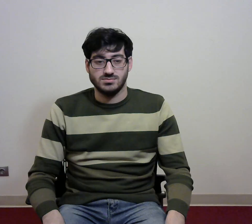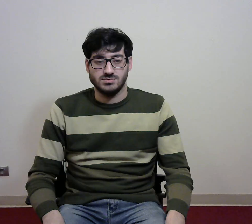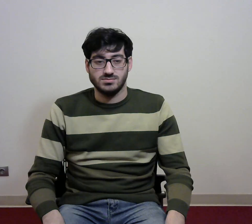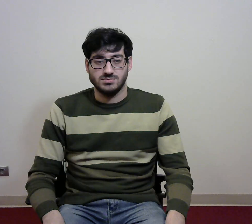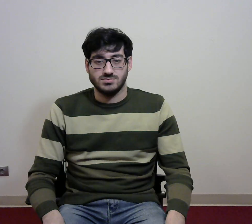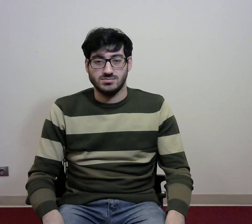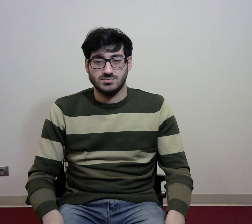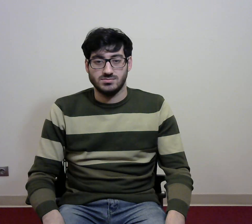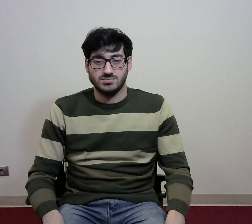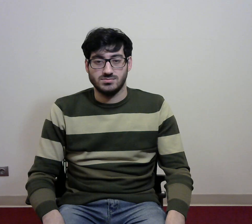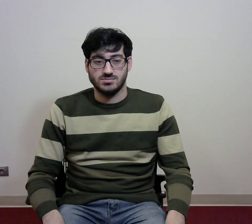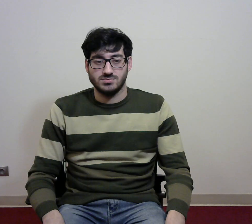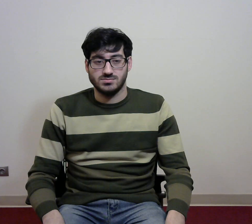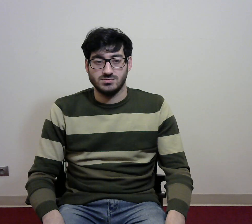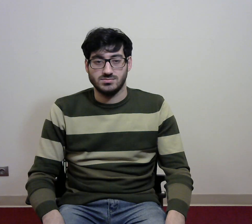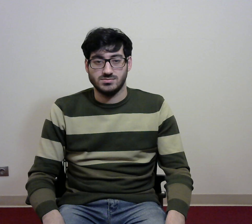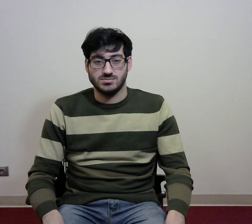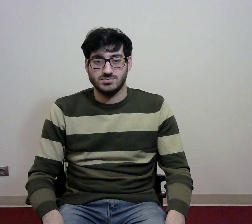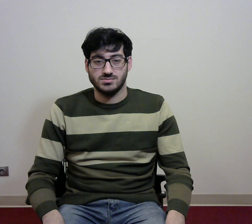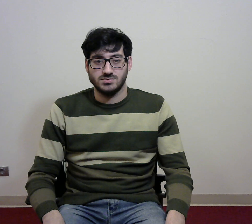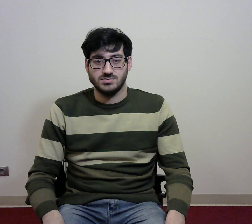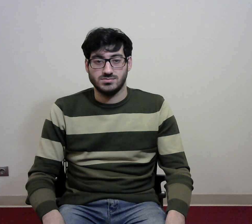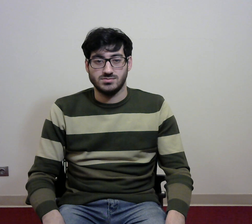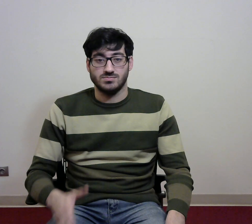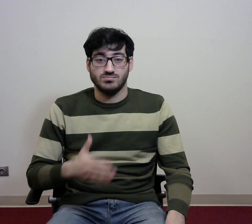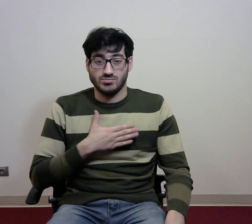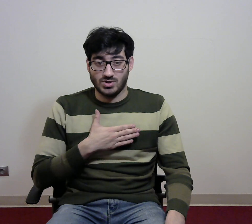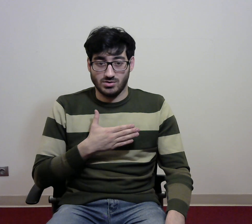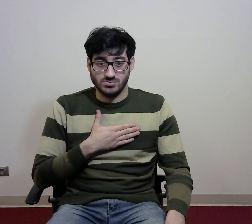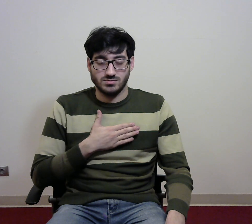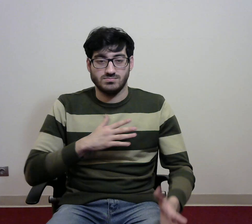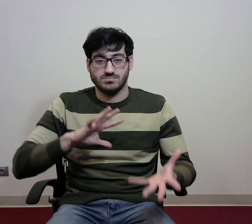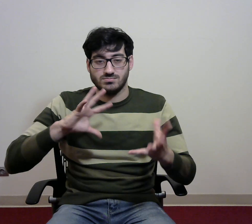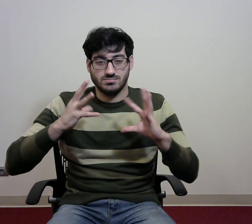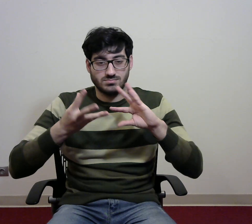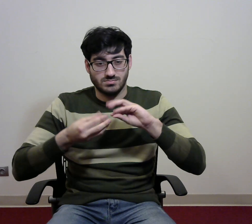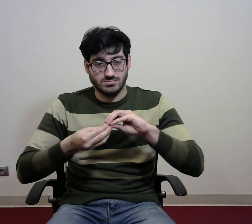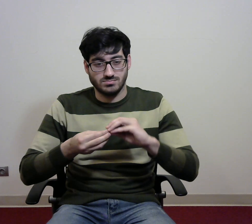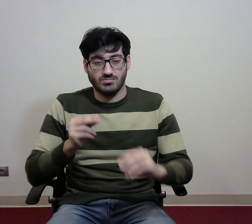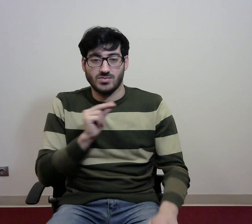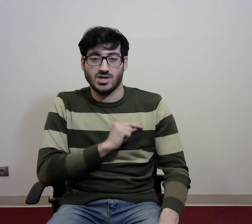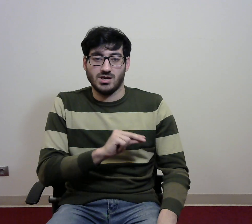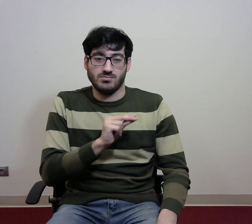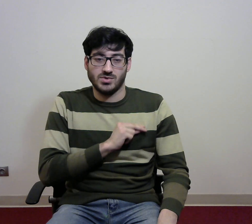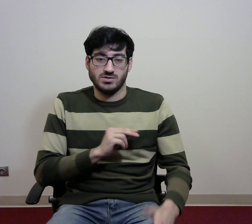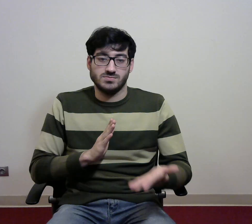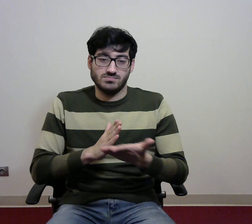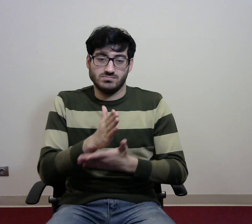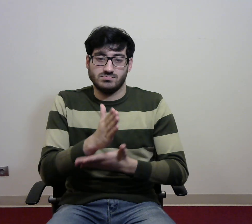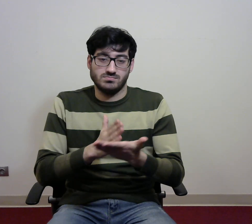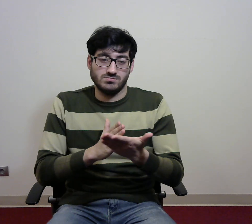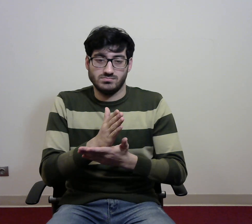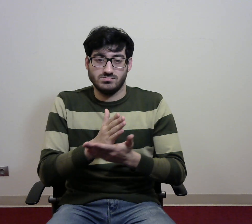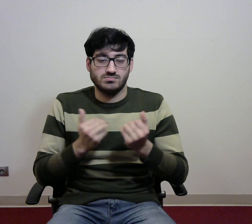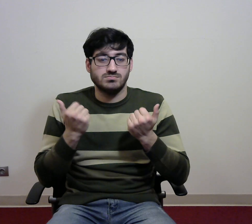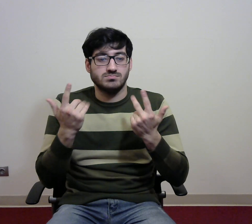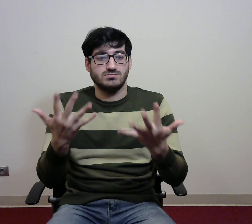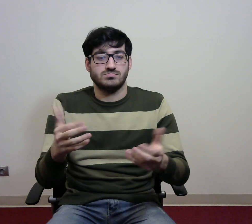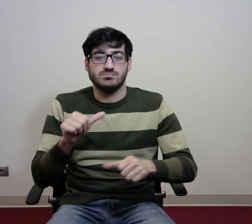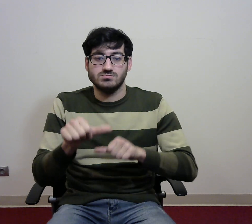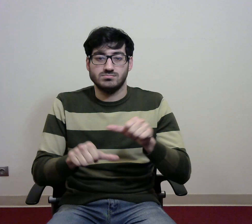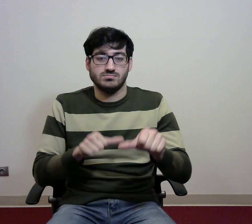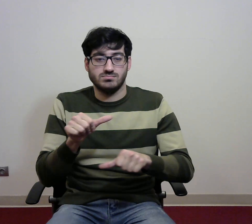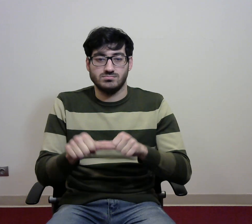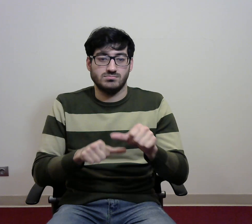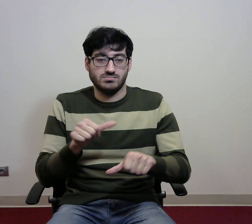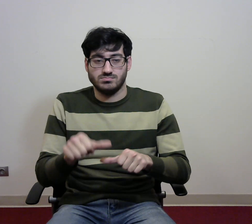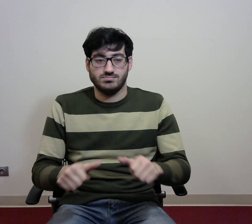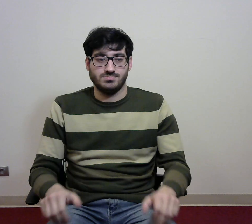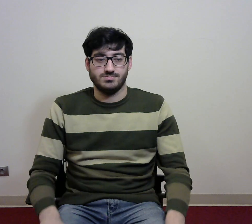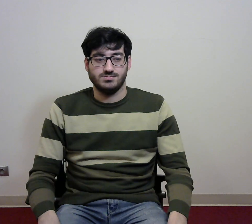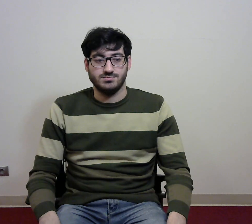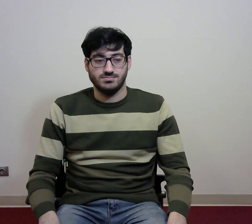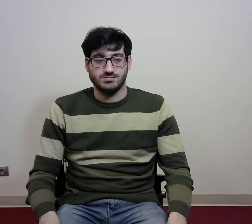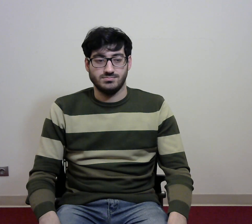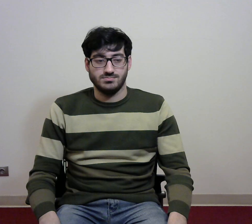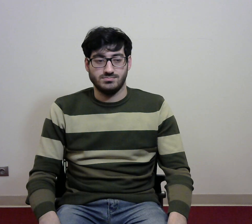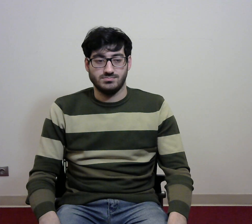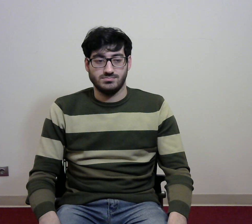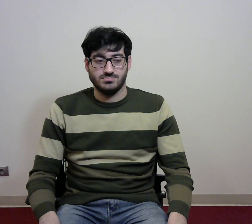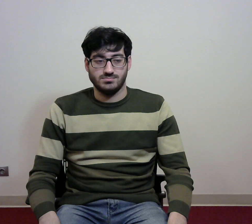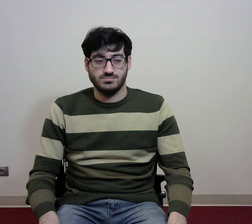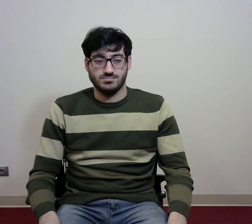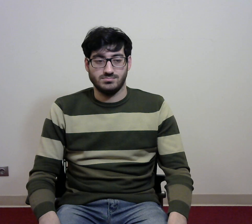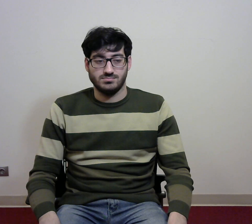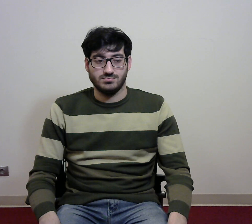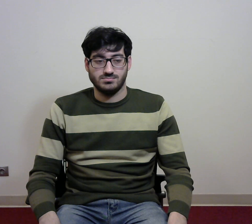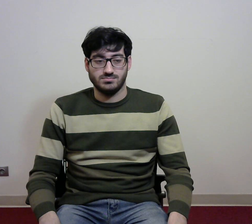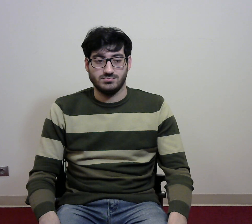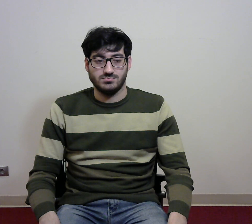Mənim ümumi iş stajım neçə ildir?